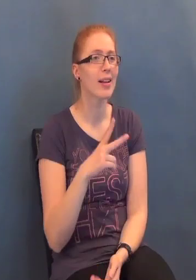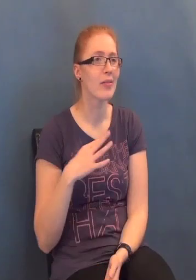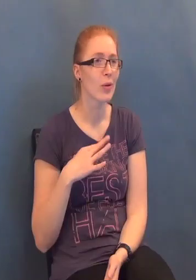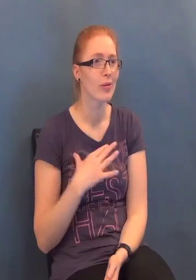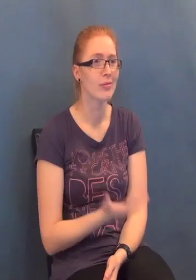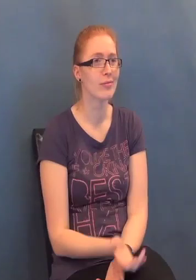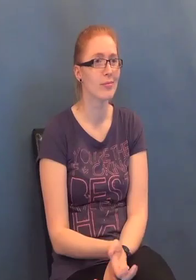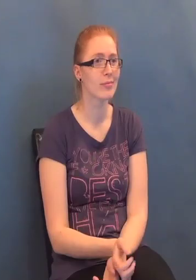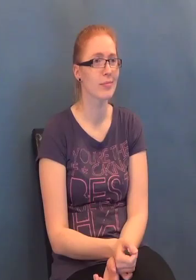A kiedy wolne?